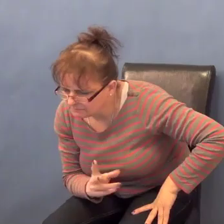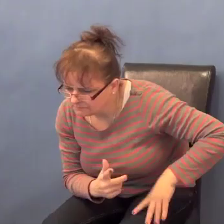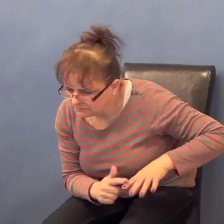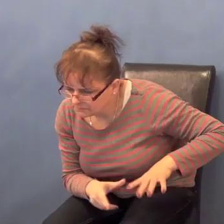Dwudziesty ósmy.